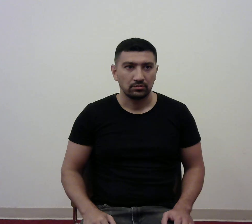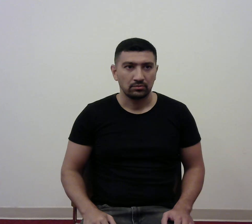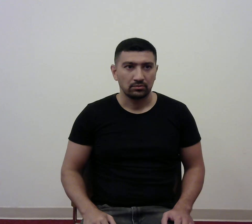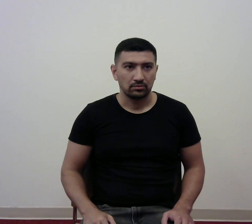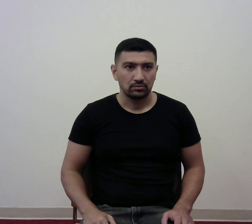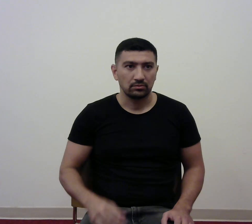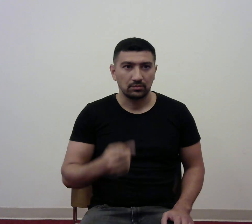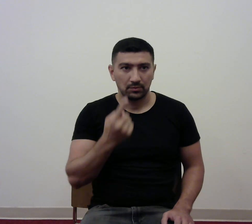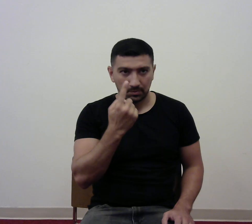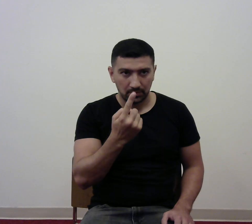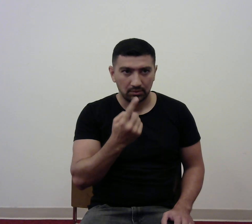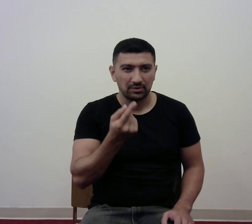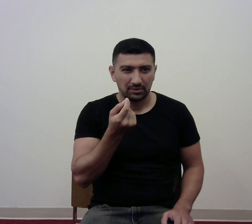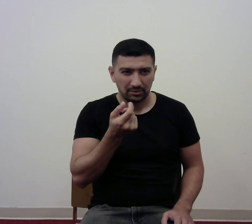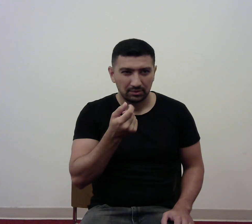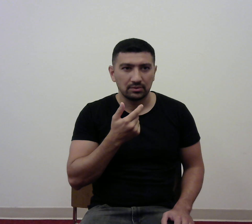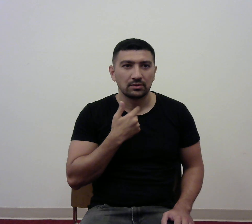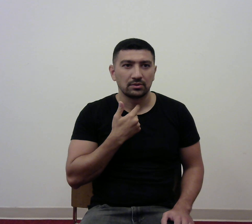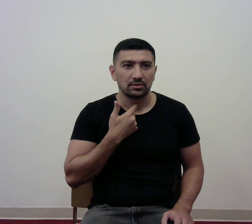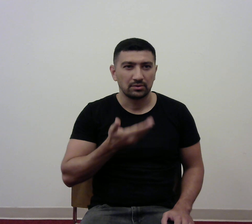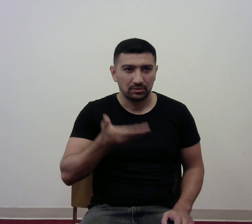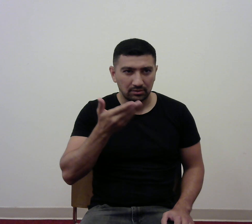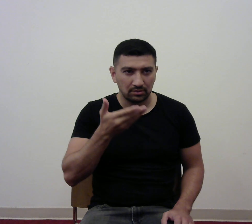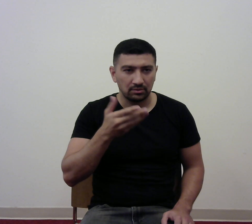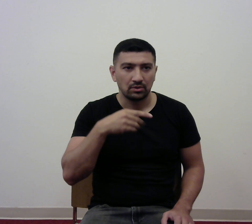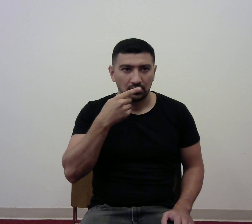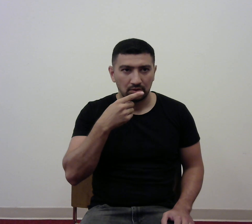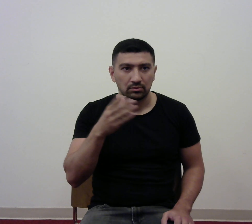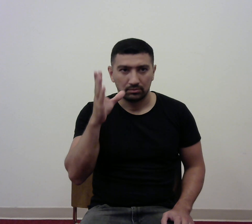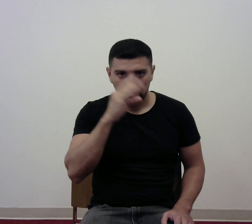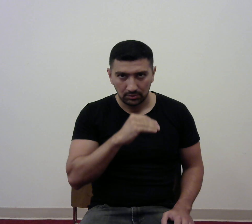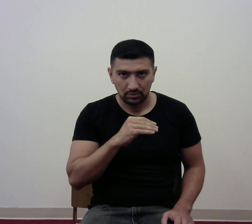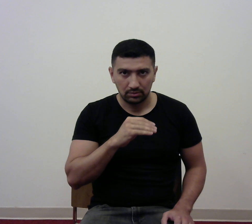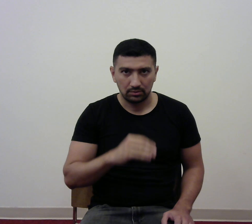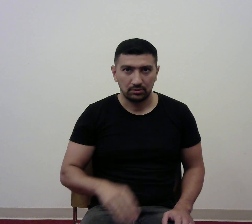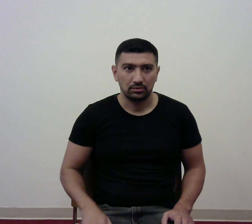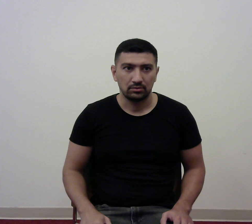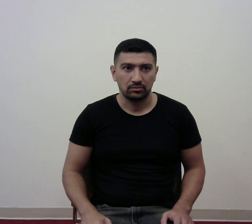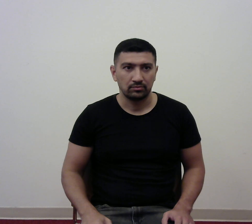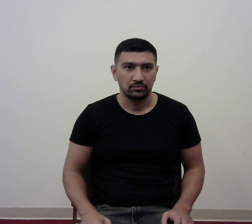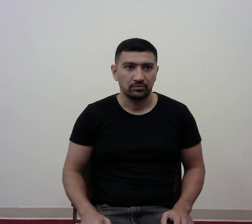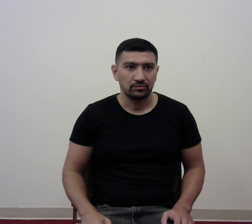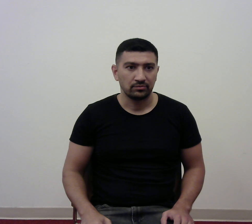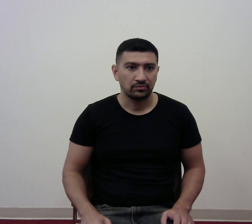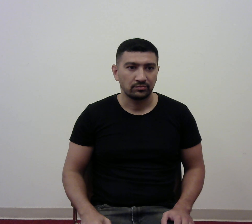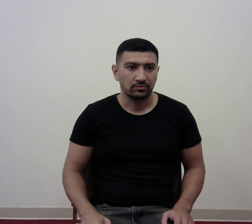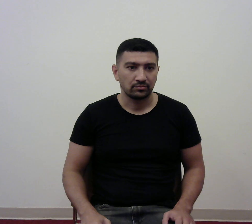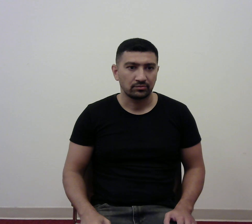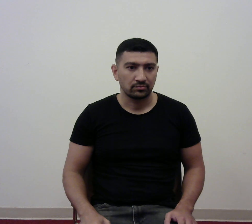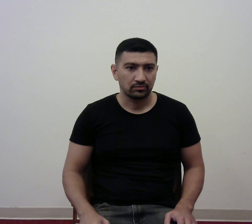Bir az ucadan deyə bilərsinizmi?